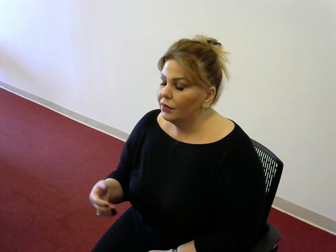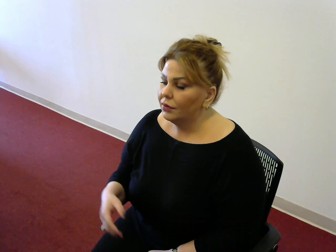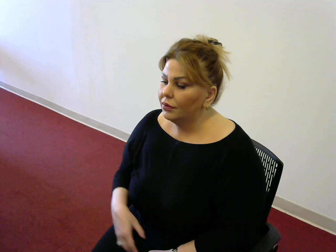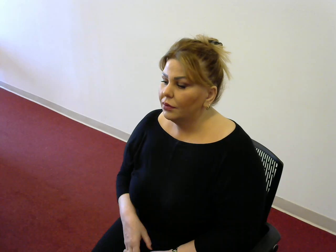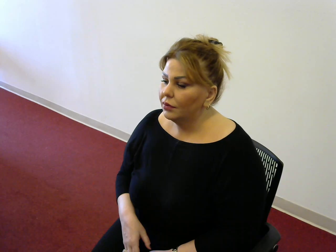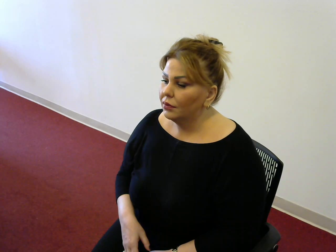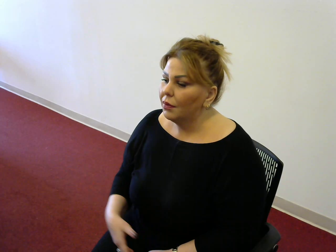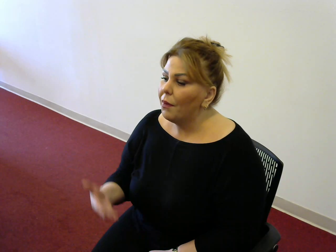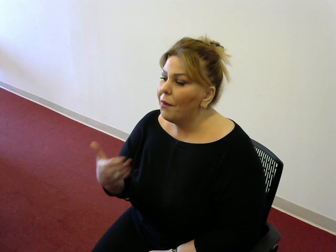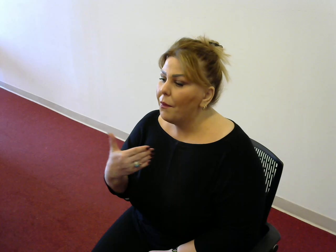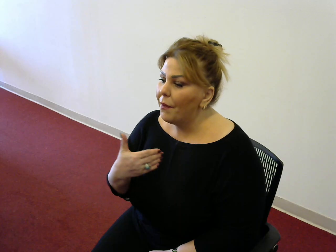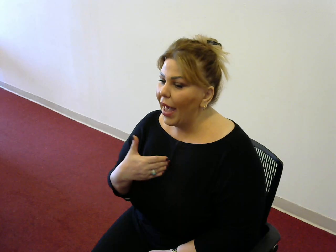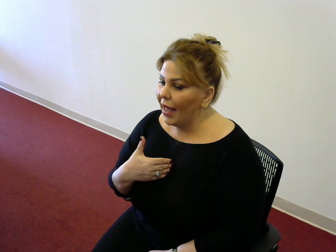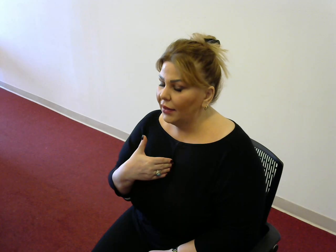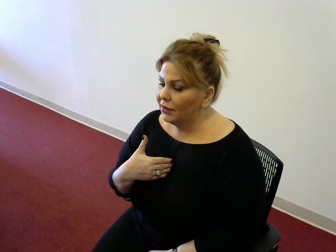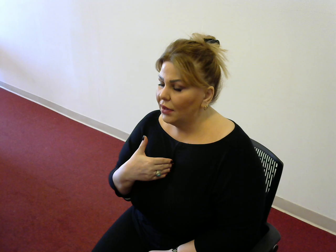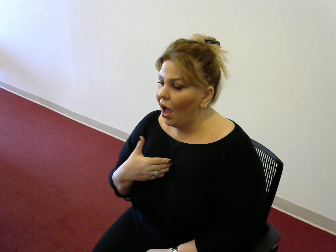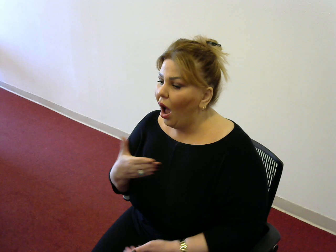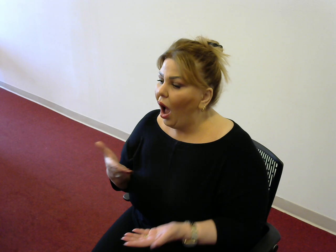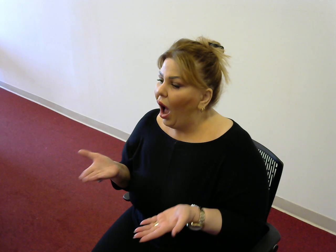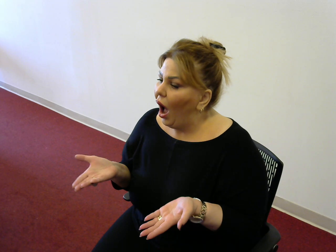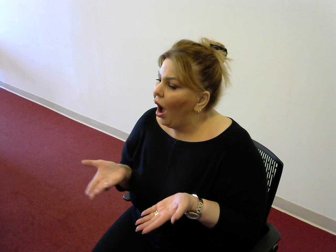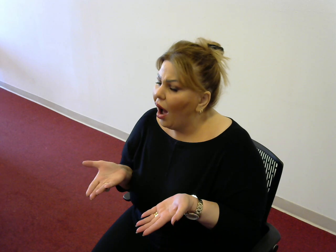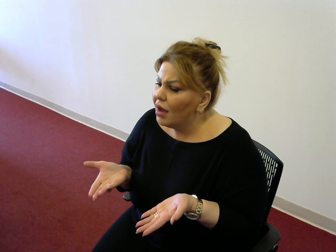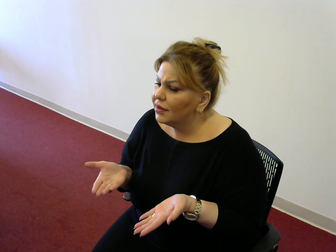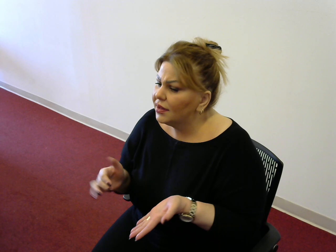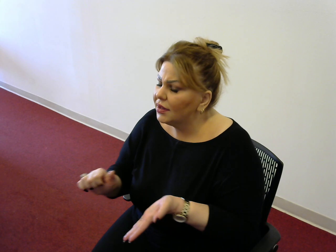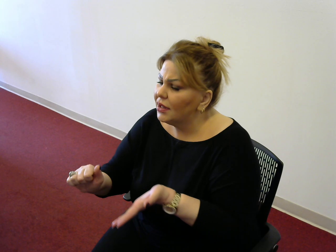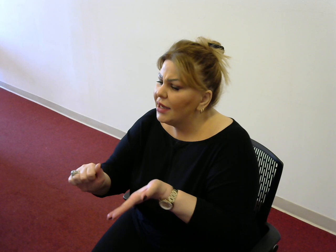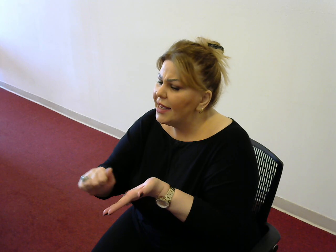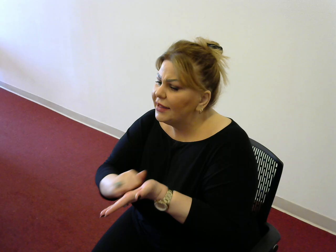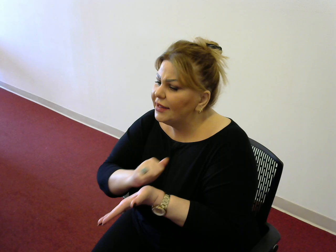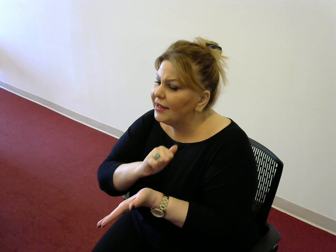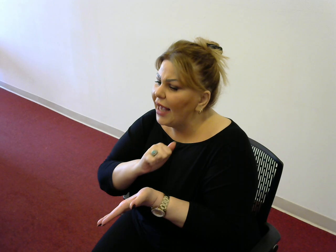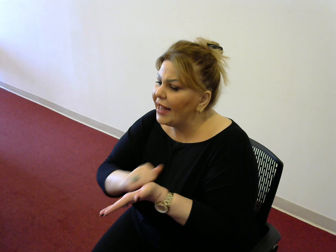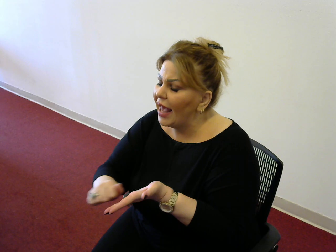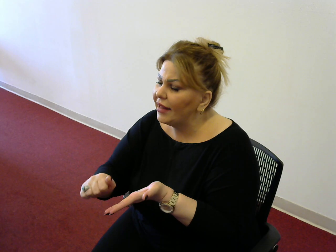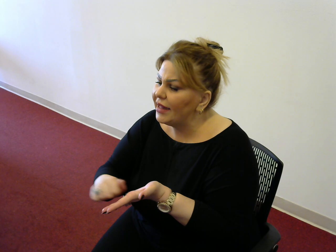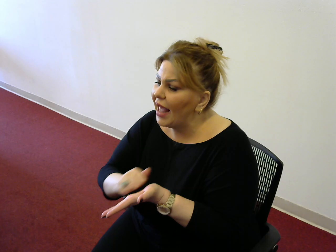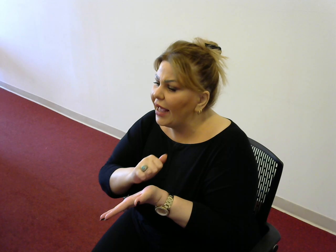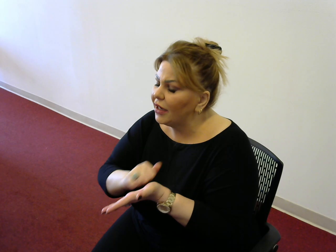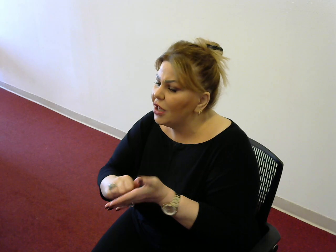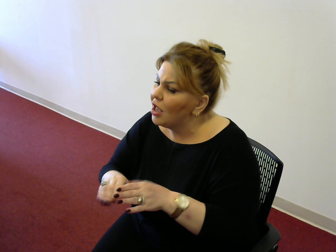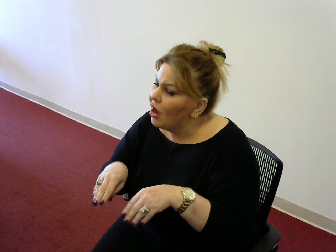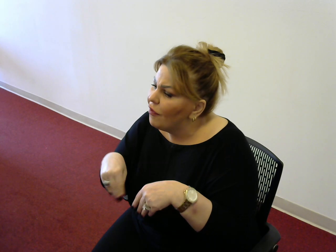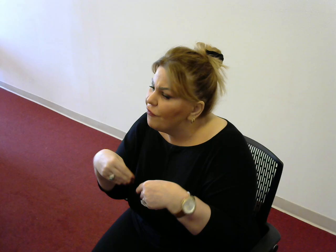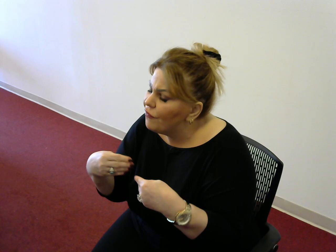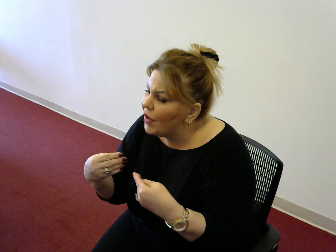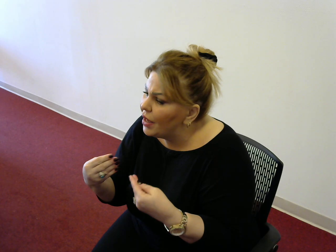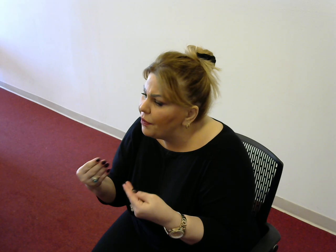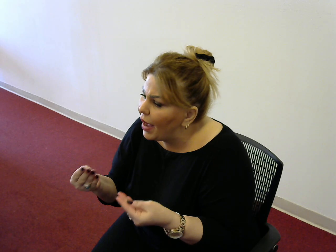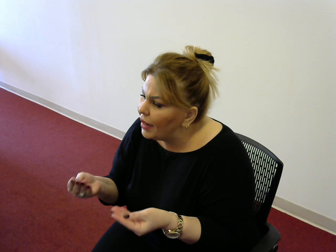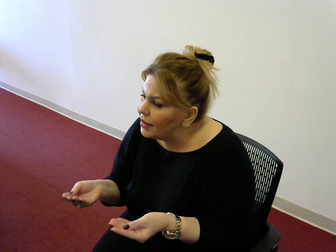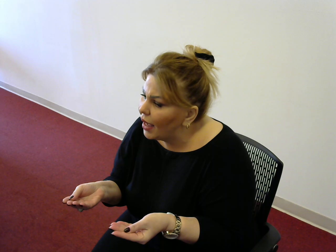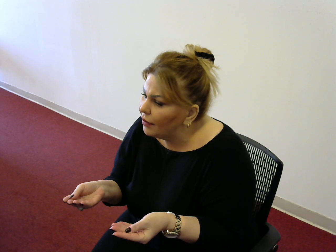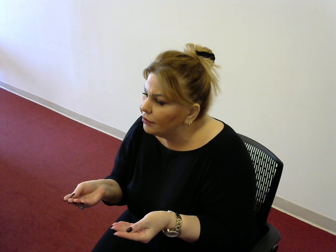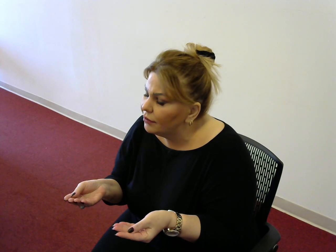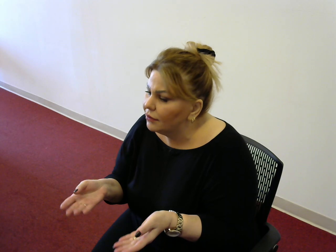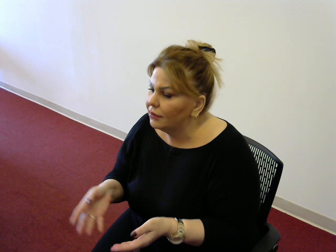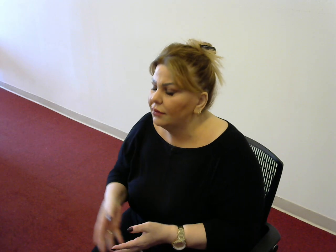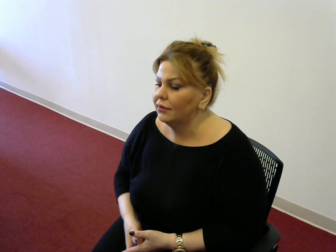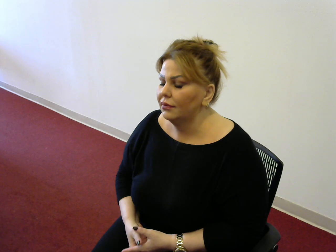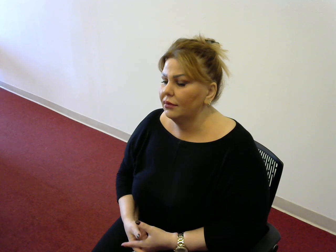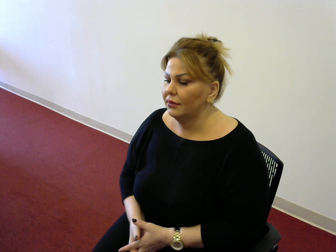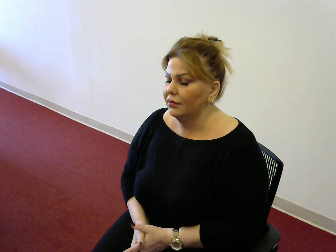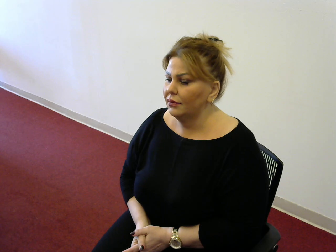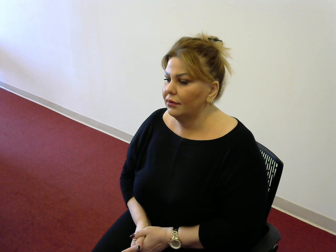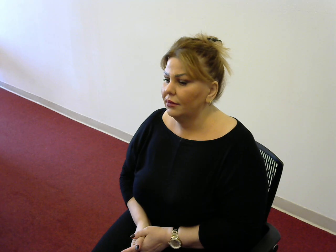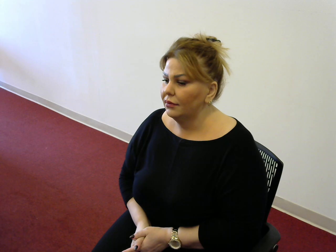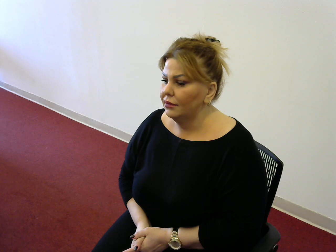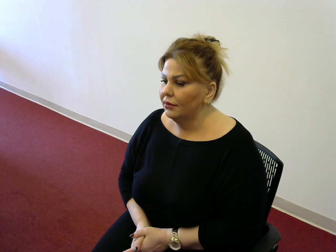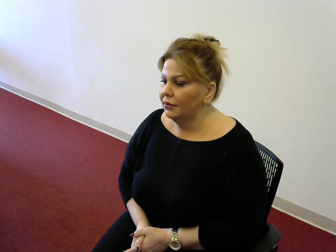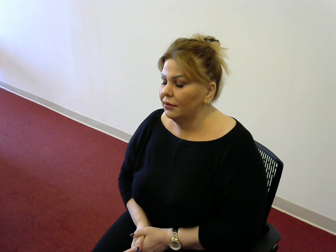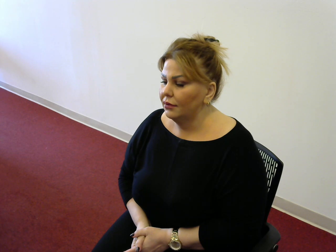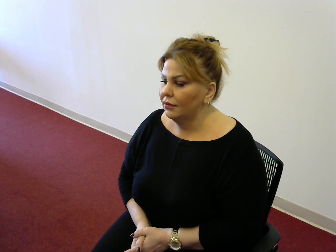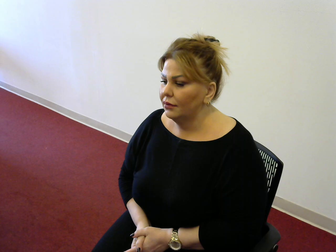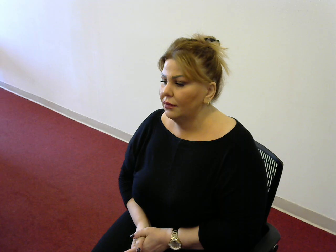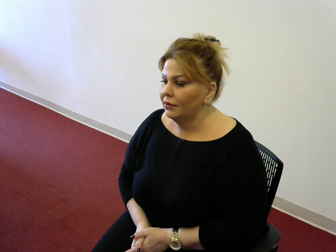Mən hansı sənədləri verməliyəm?